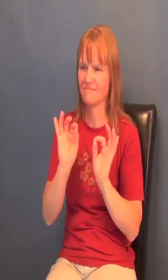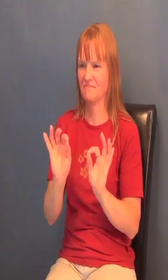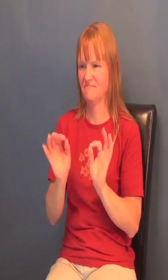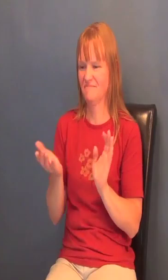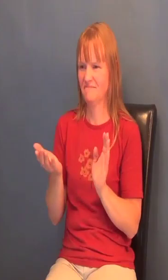Jest dobrze.